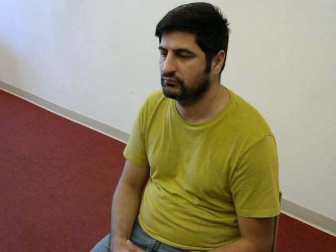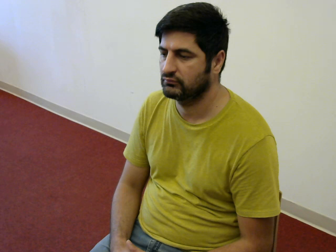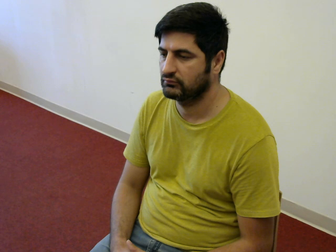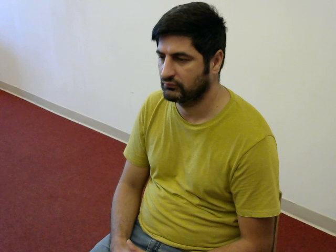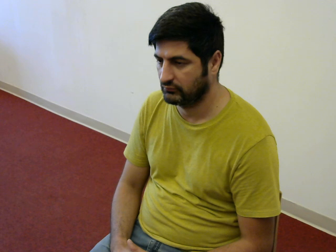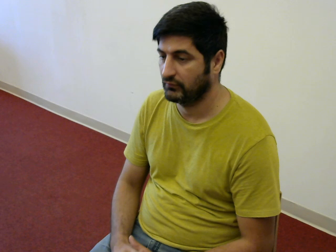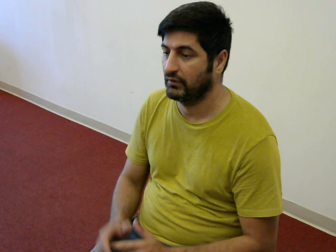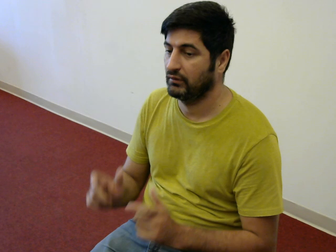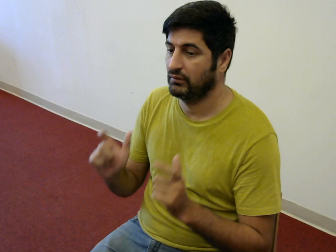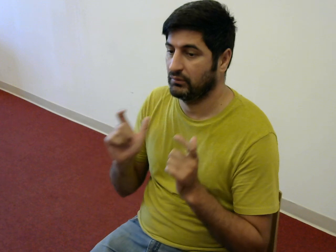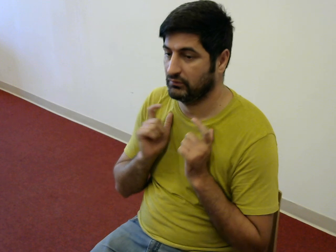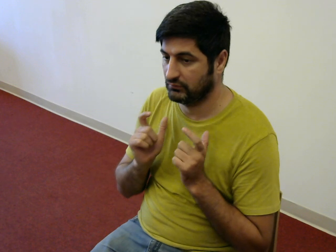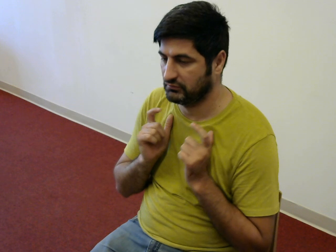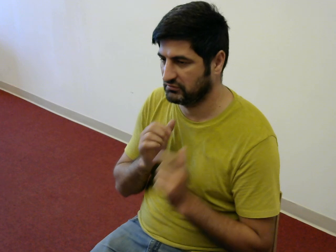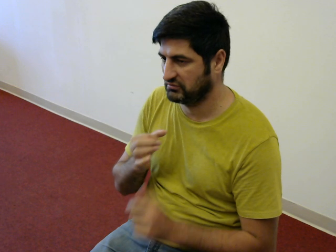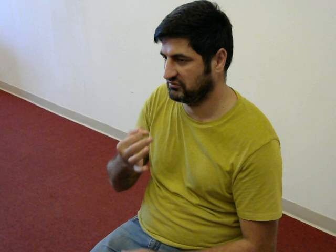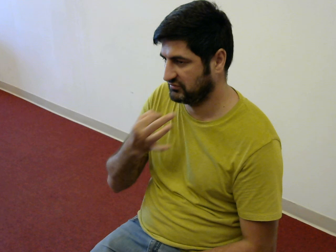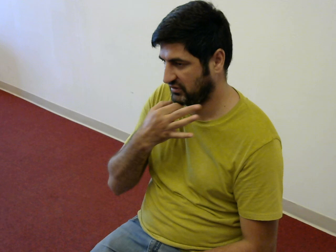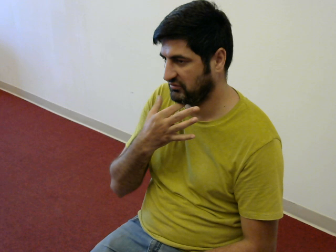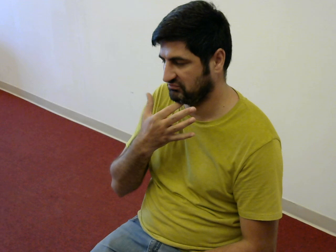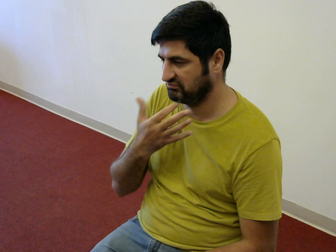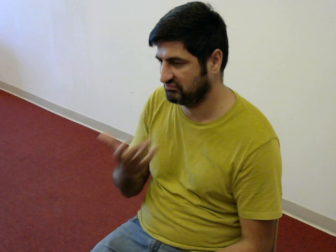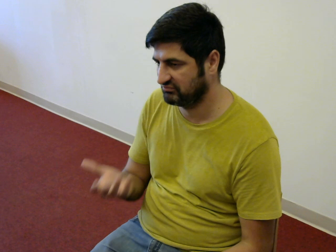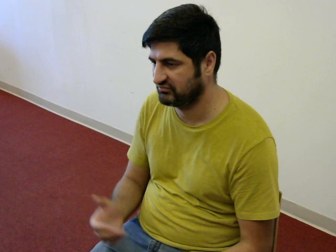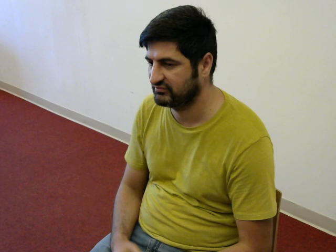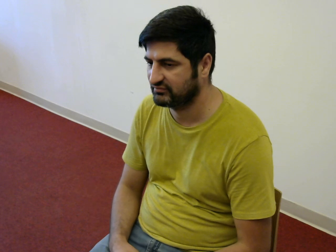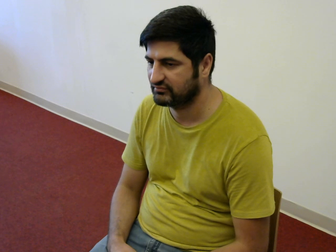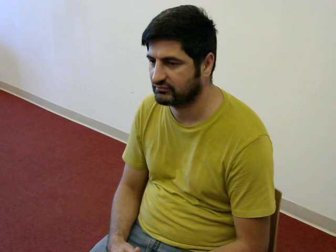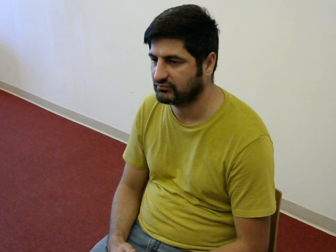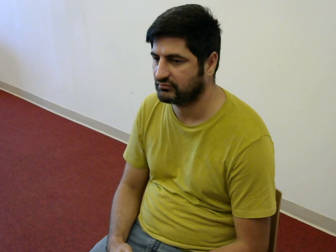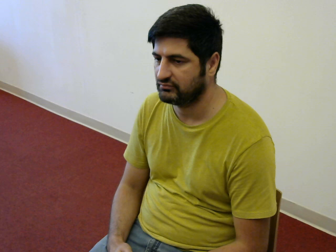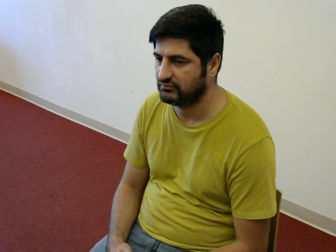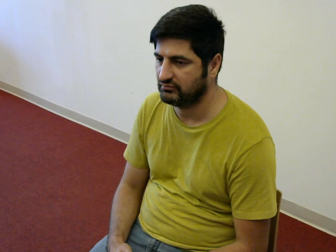Köynəyim xoşuna gəlir?